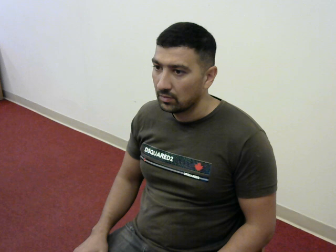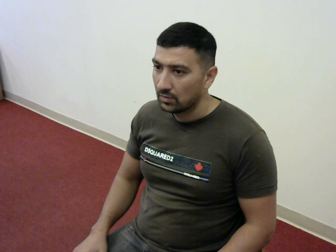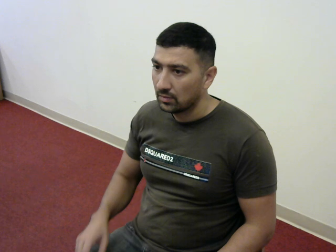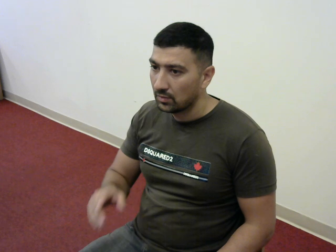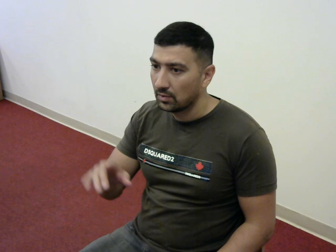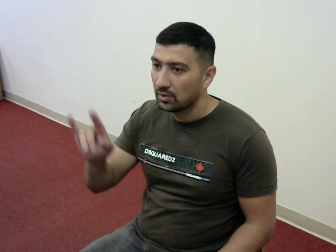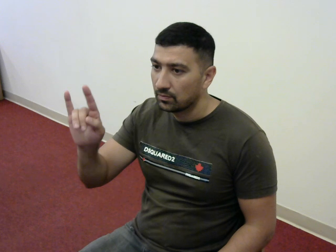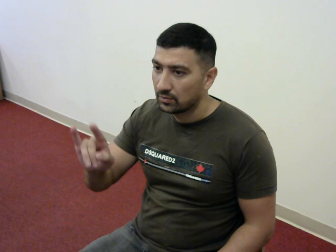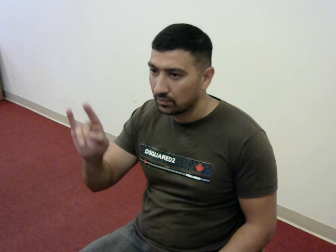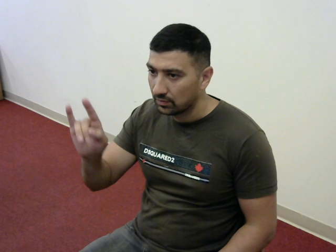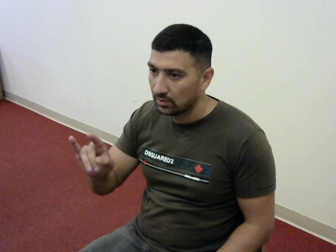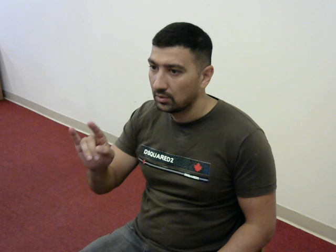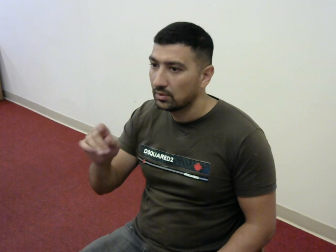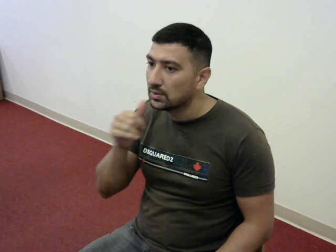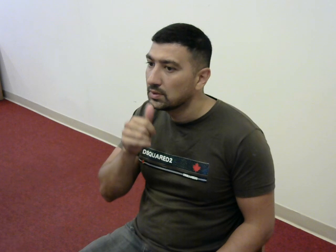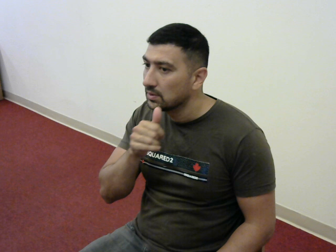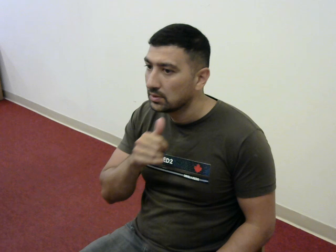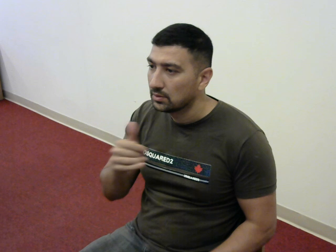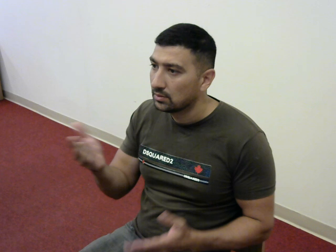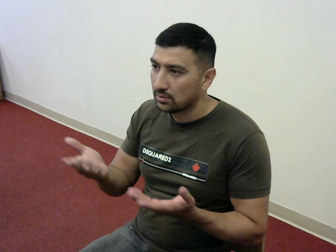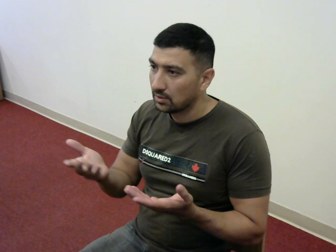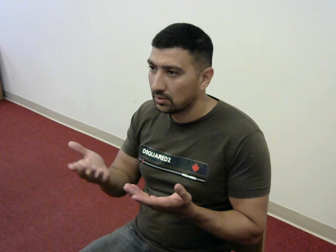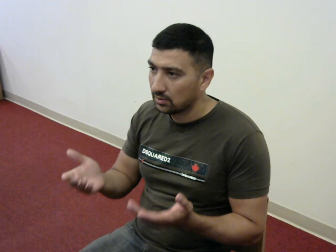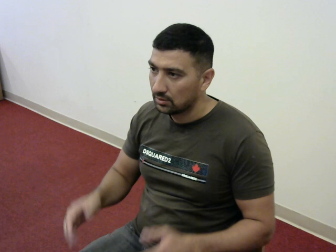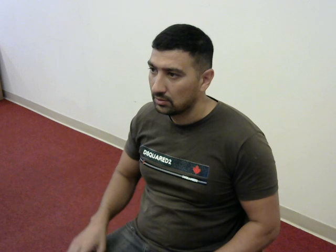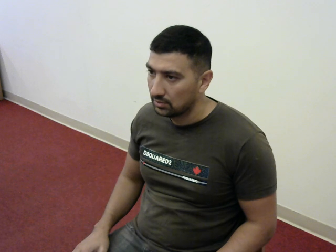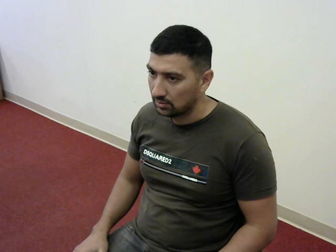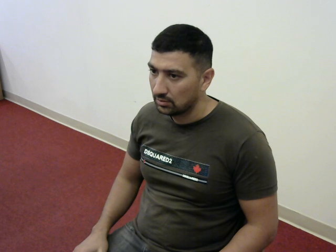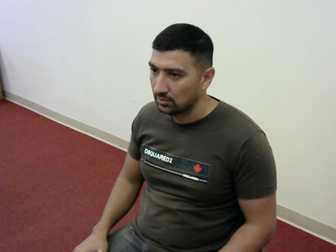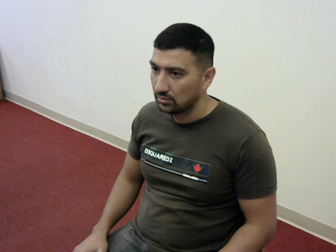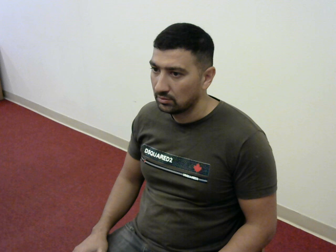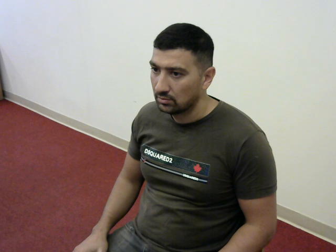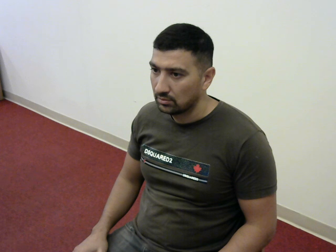WiFi-ın parolu nədir?